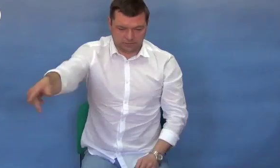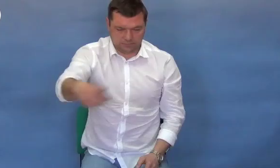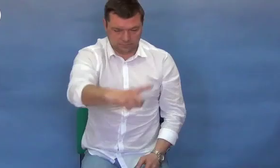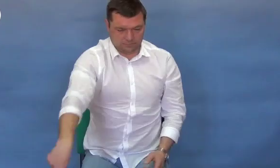Przekreślenie.